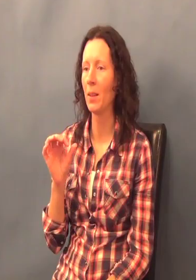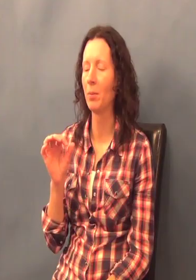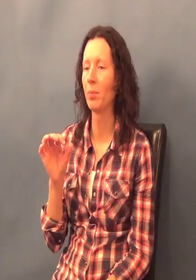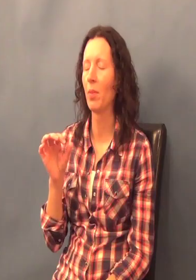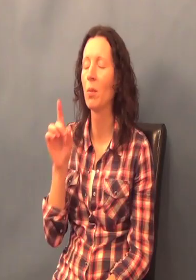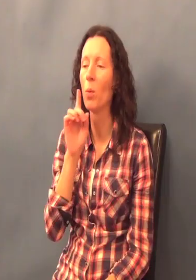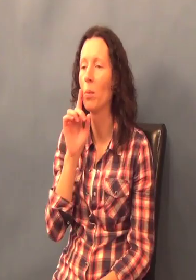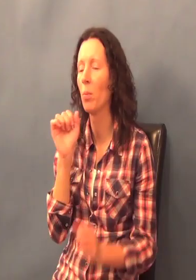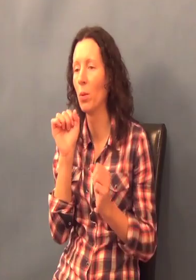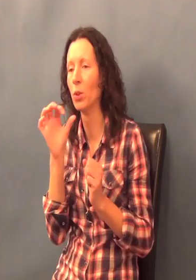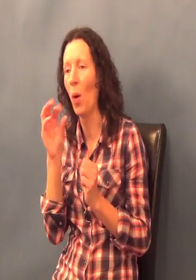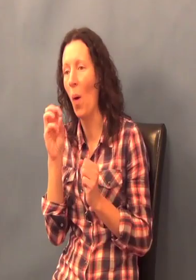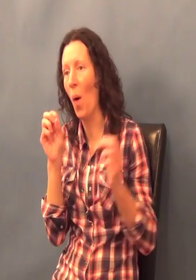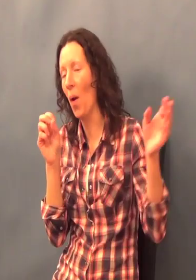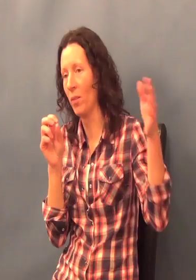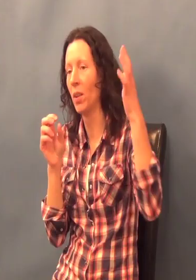Chłopiec boi się nadlatującej sowy.